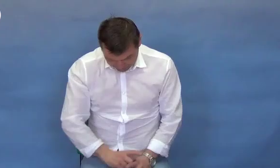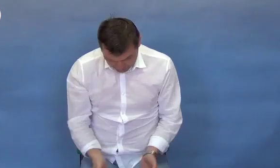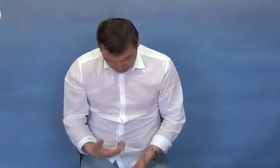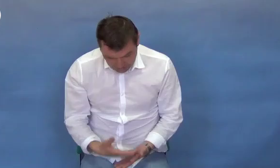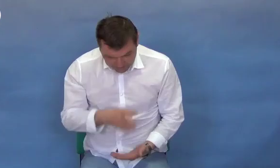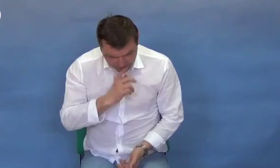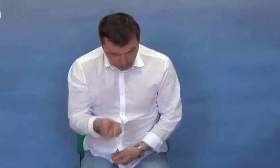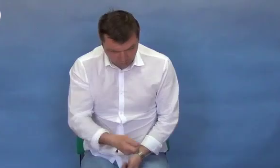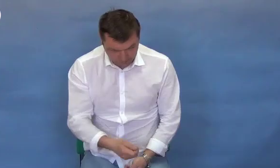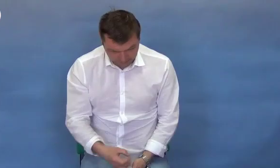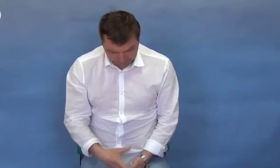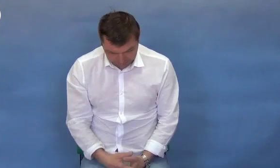Dlaczego nie wolno polewać wodą?